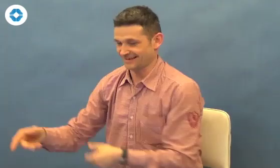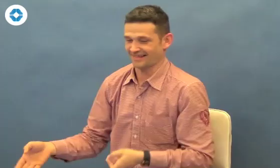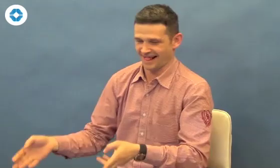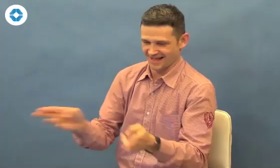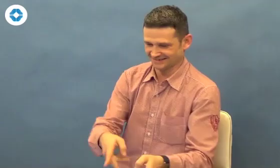Następny.